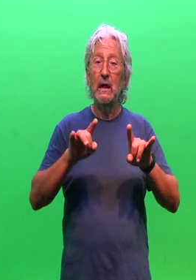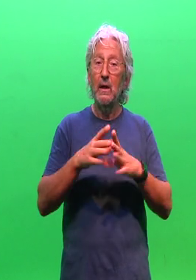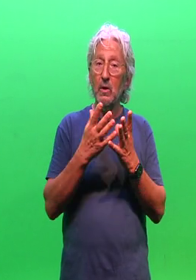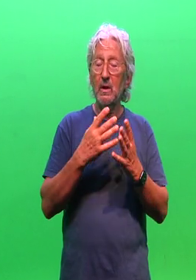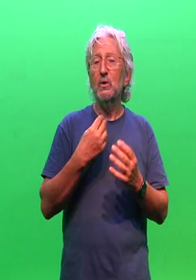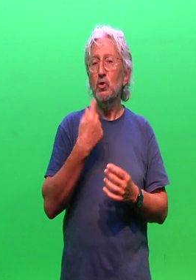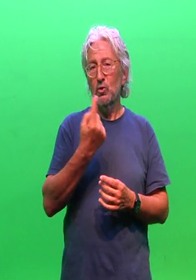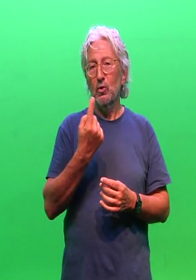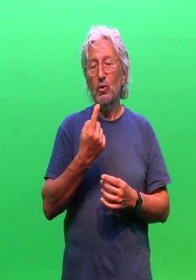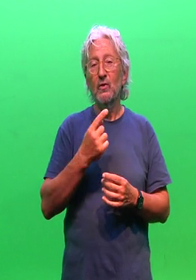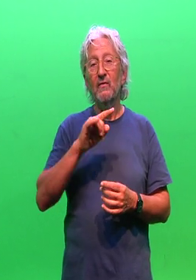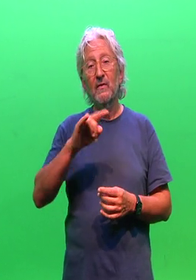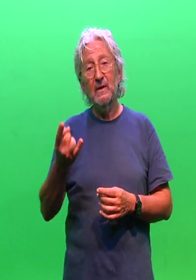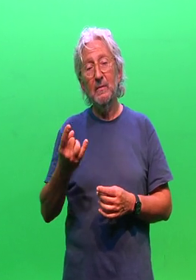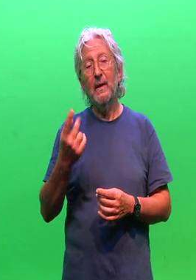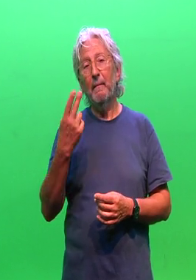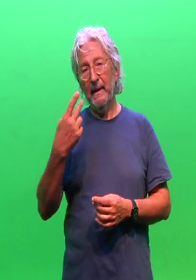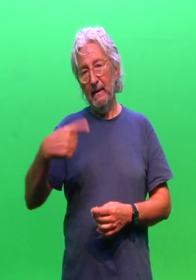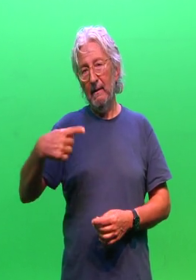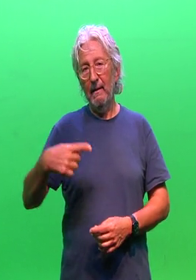Els dies laborables estic sol, els caps de setmana amb la parella.